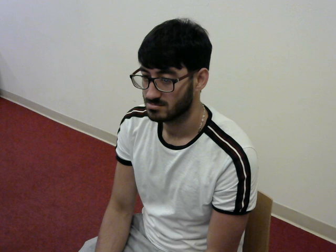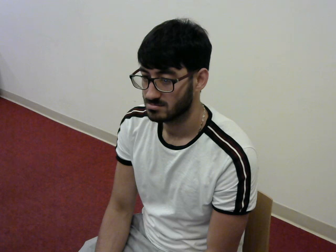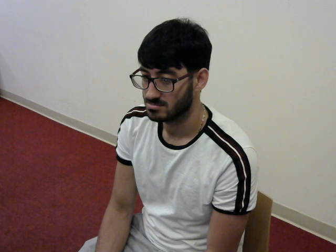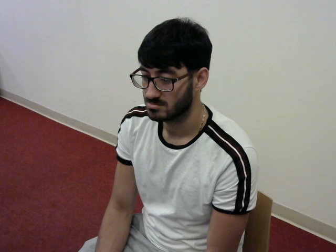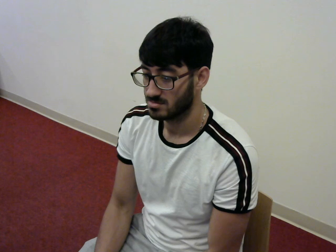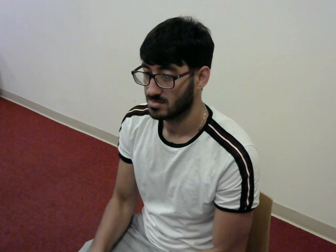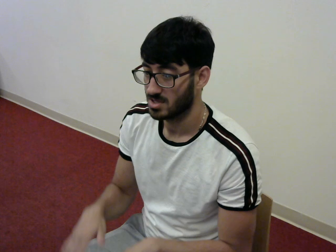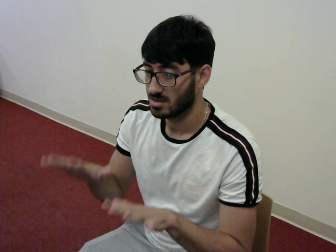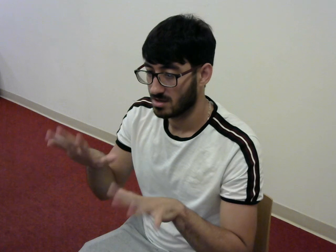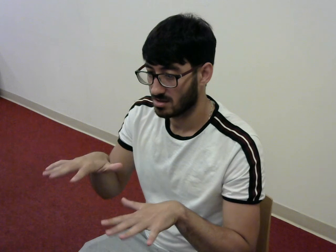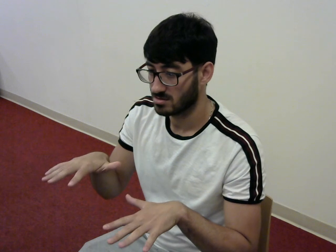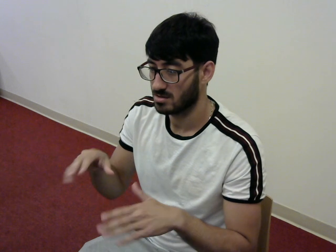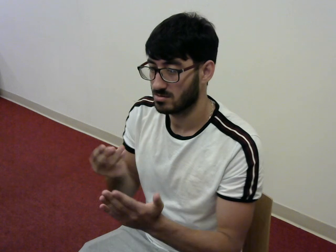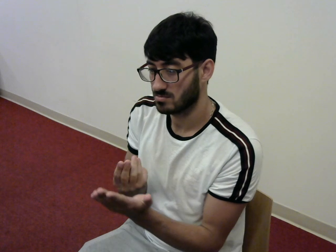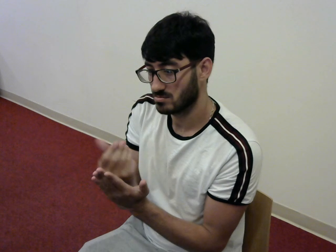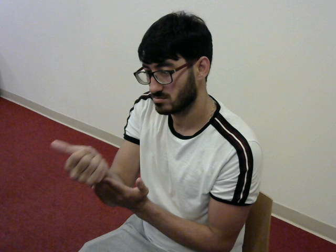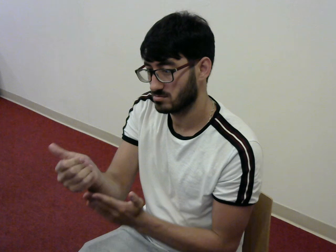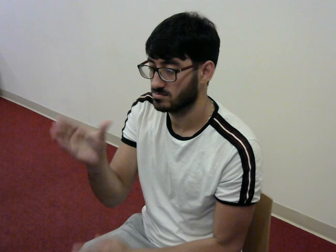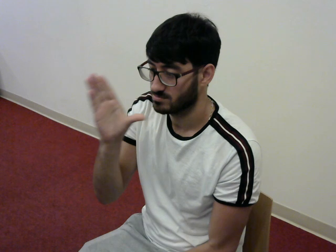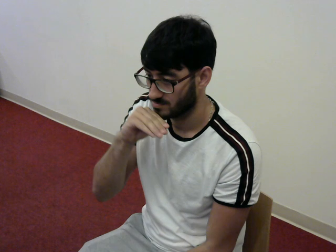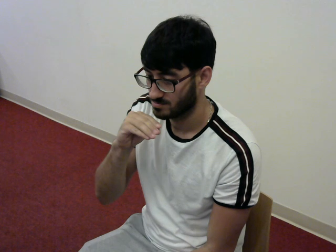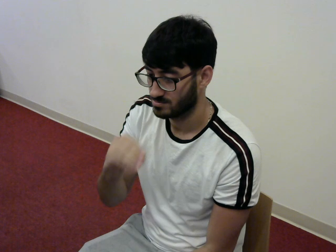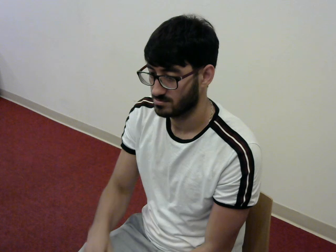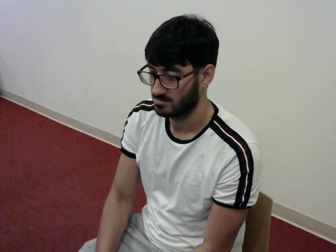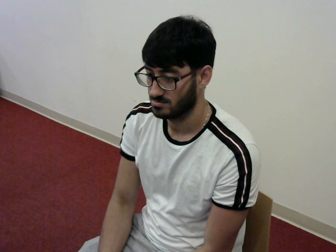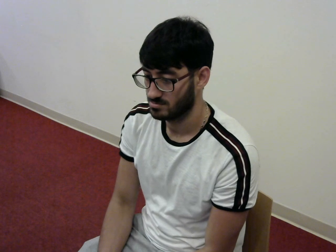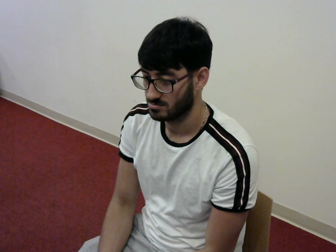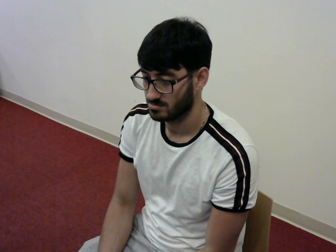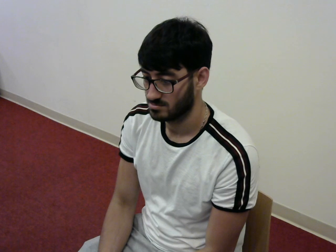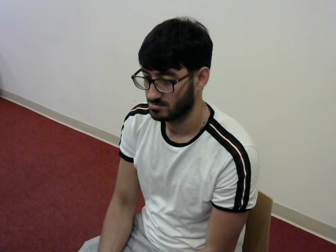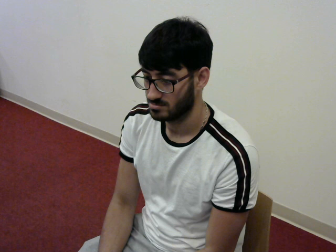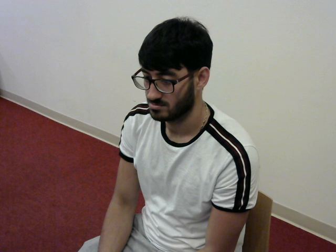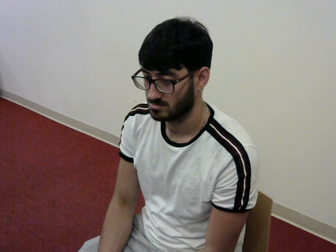Harda ödəniş edə bilərəm?